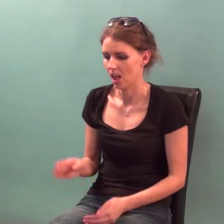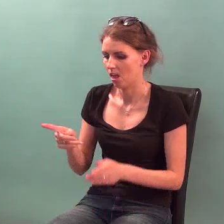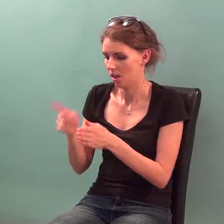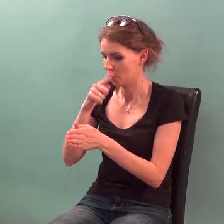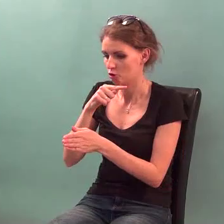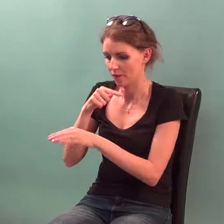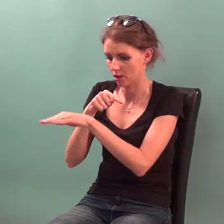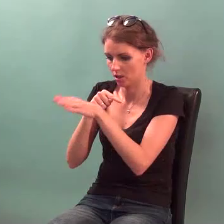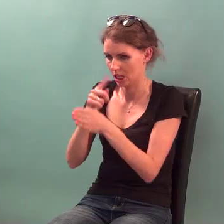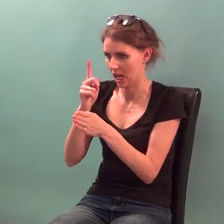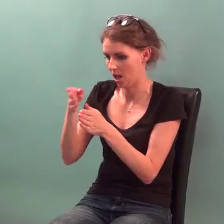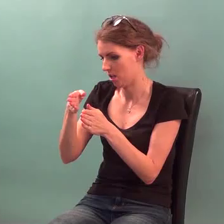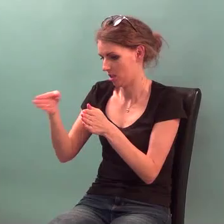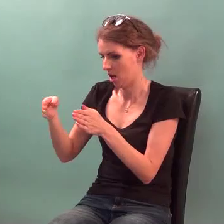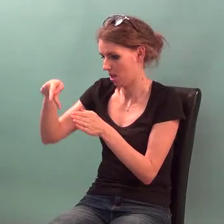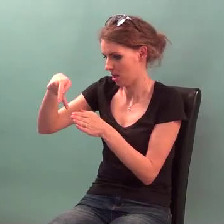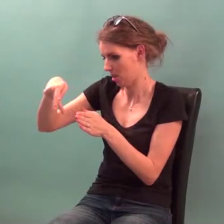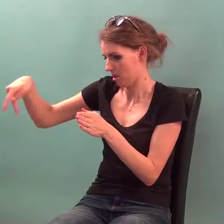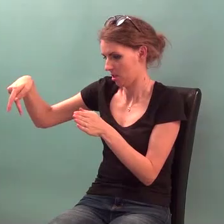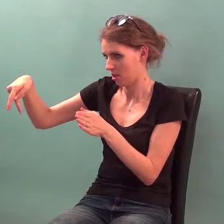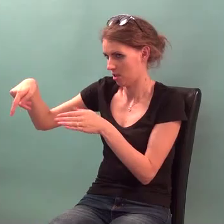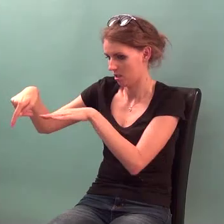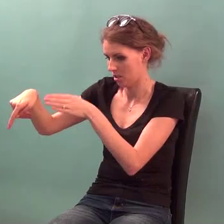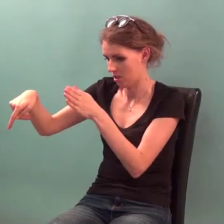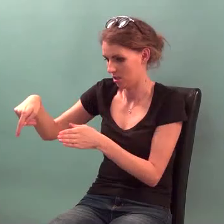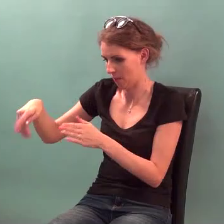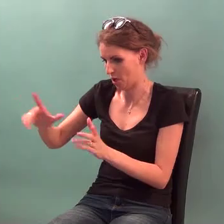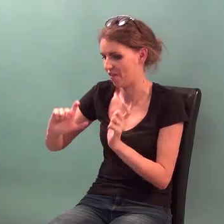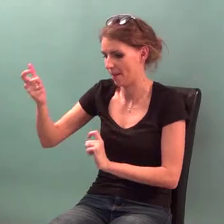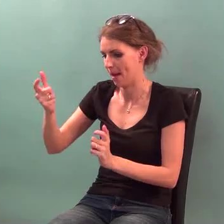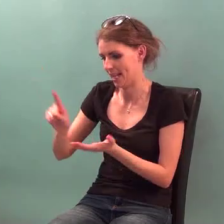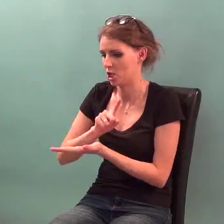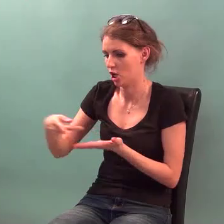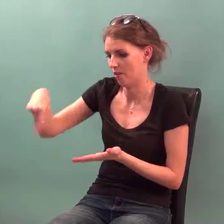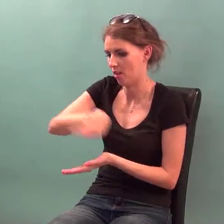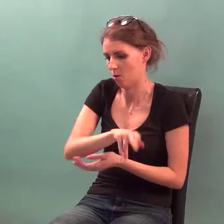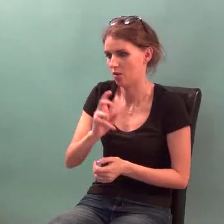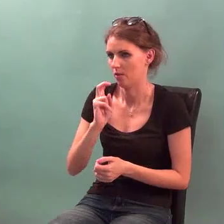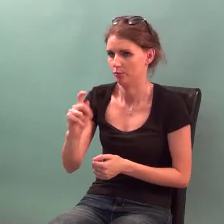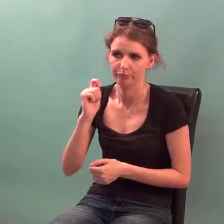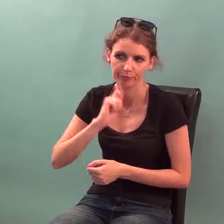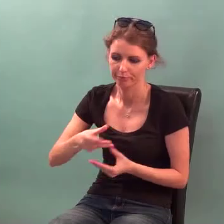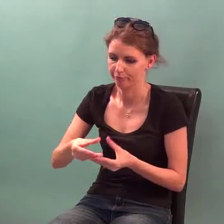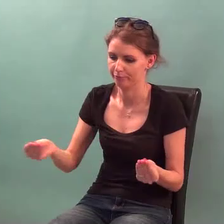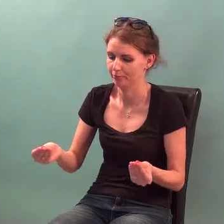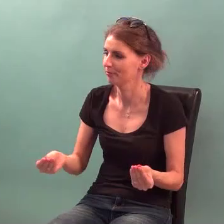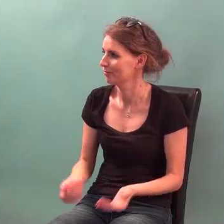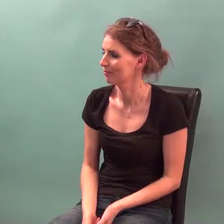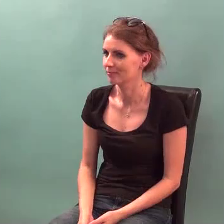Trzeba stać z dala od czerwonego krawężnika, bo istnieje ryzyko, że jak ktoś spadnie, to tramwaj go przejedzie i zmiażdży.